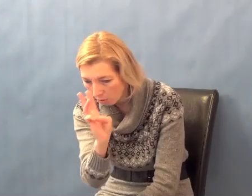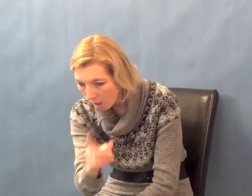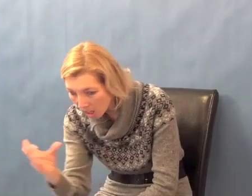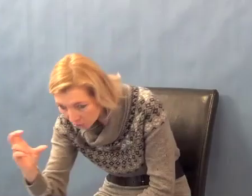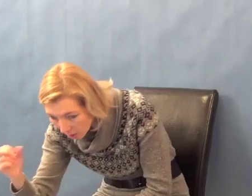Wtorek.